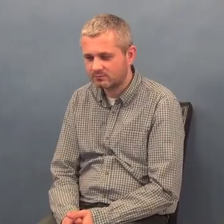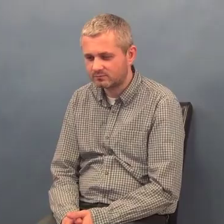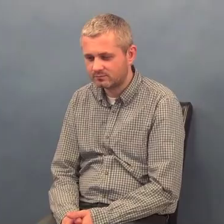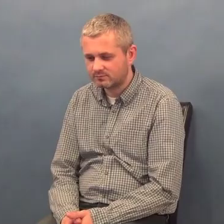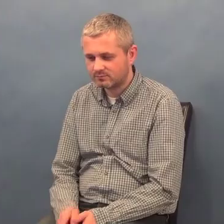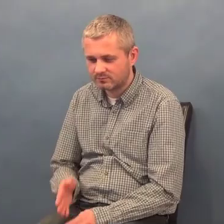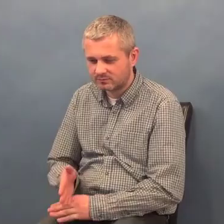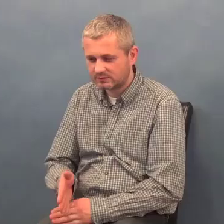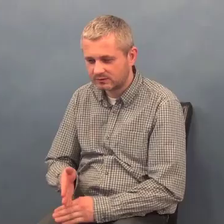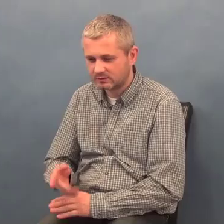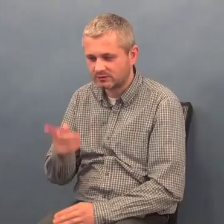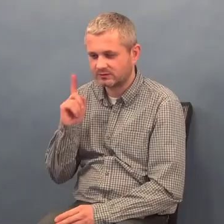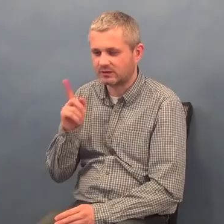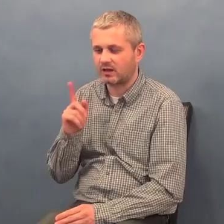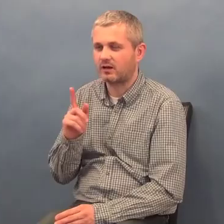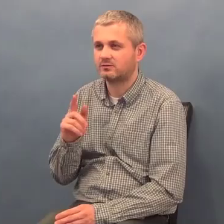Zakaz piłowania.